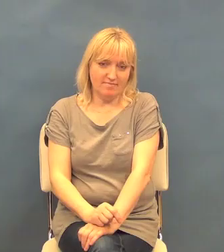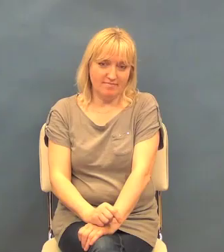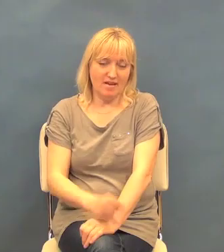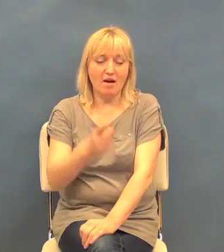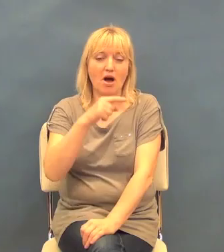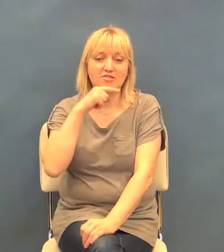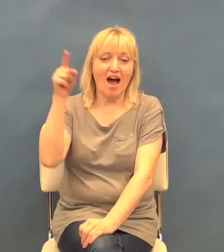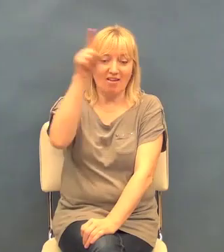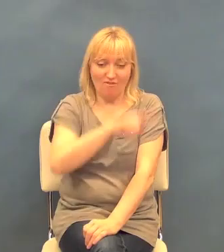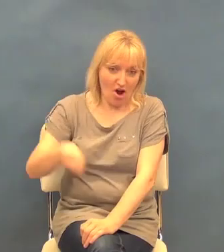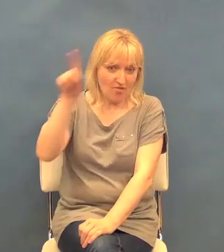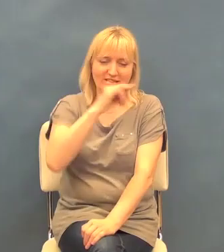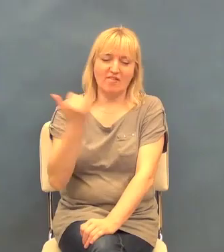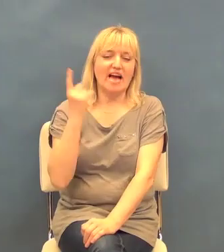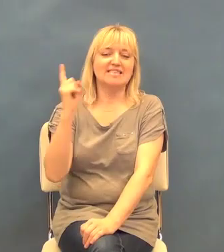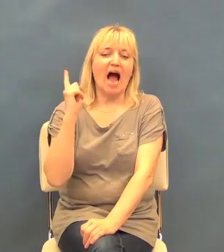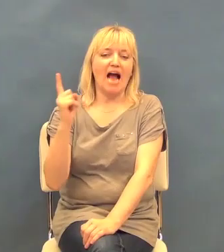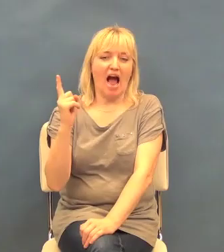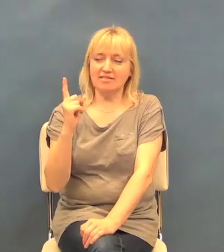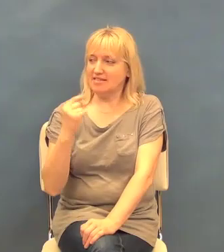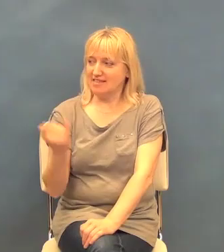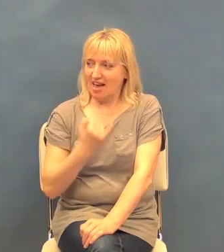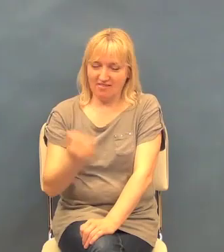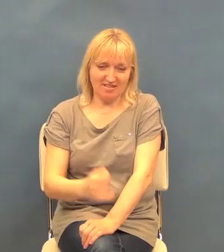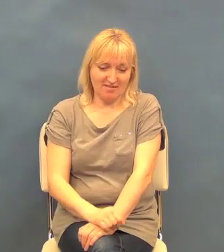Zawsze czerwona obwódka oznacza zakaz.